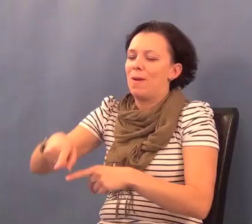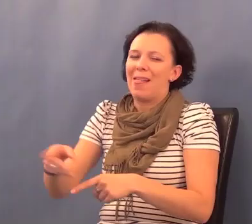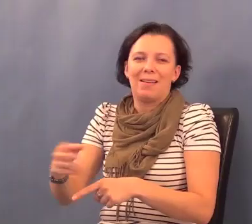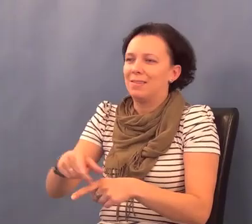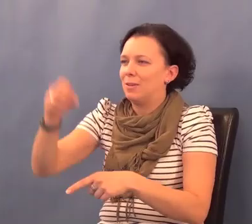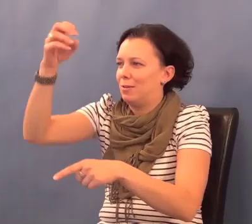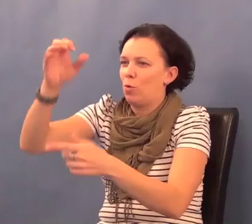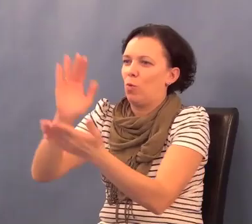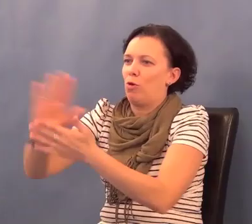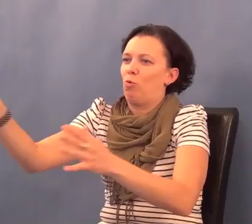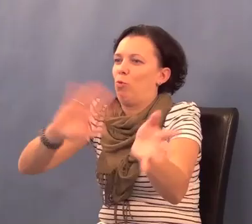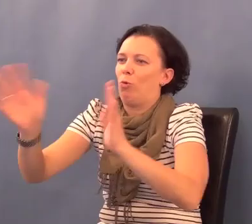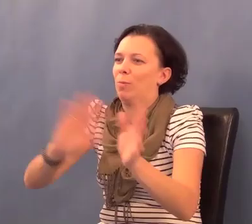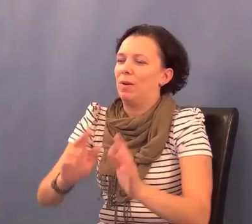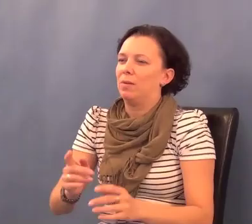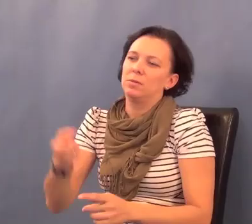A ktoś wykorzystuje okazję, żeby umyć konia.